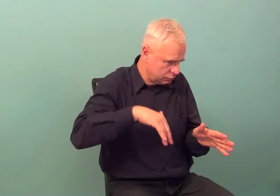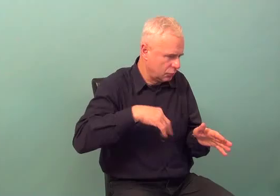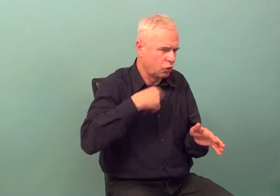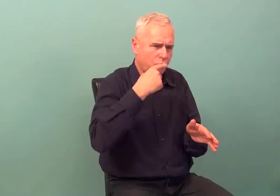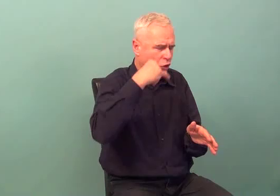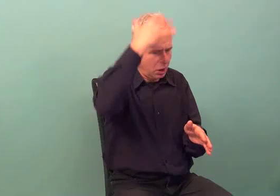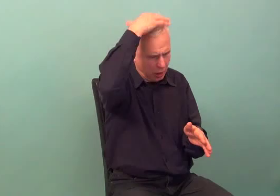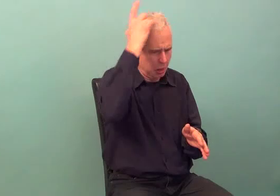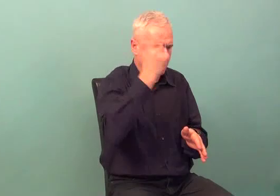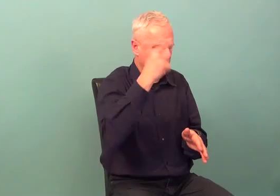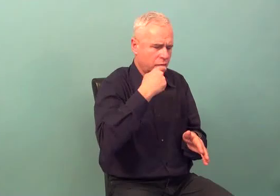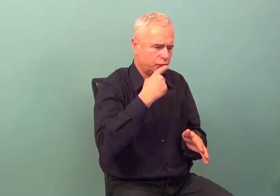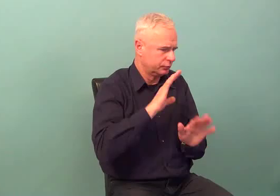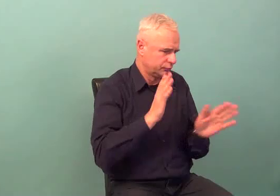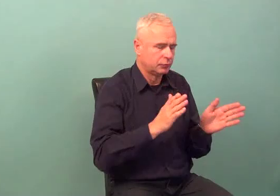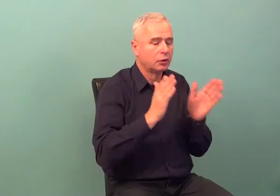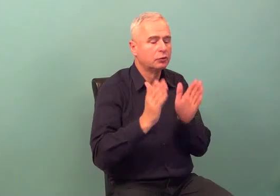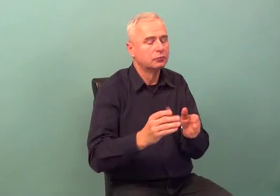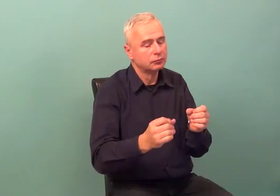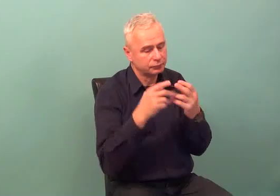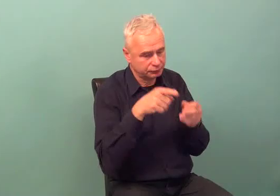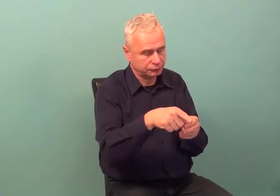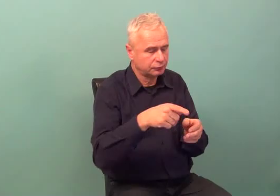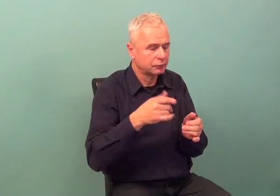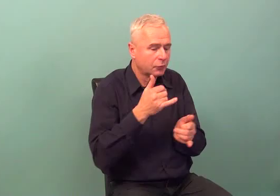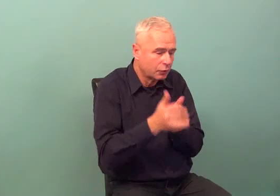Nie mówię nic o zakazie noszenia kasku, a na trzecim przyczepa jest doczepiona do roweru, a w niej jest dziecko.